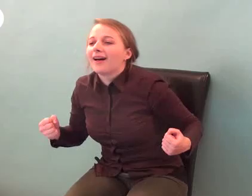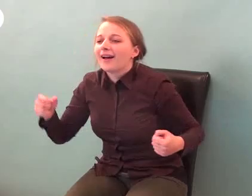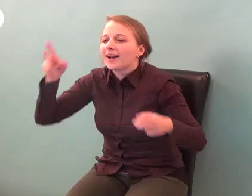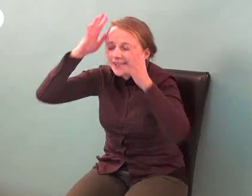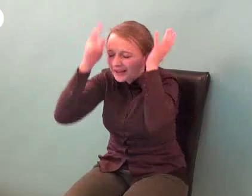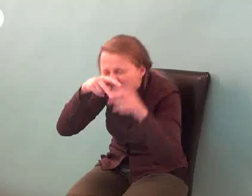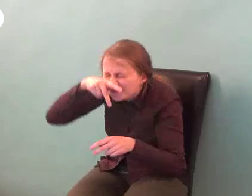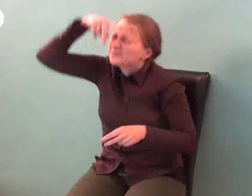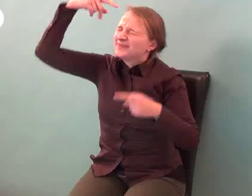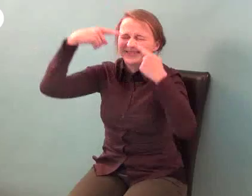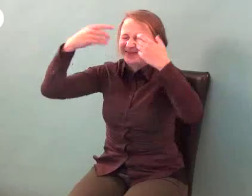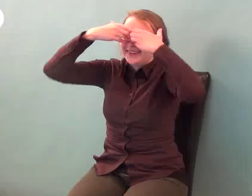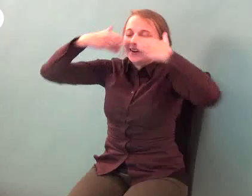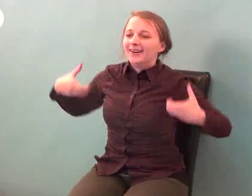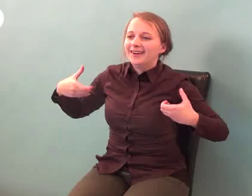Jeleń nic nie widzi z powodu nóg chłopca.